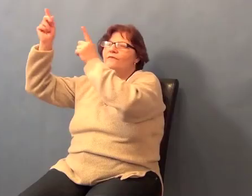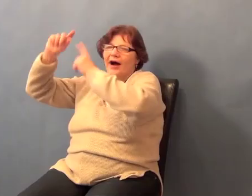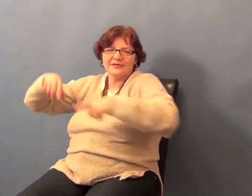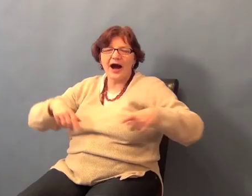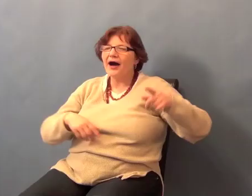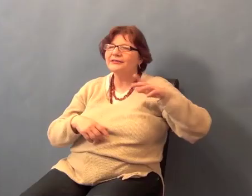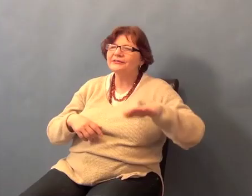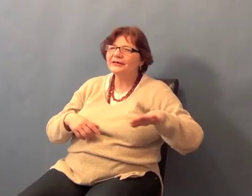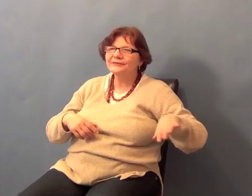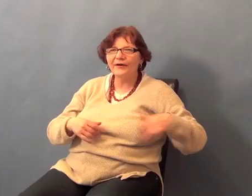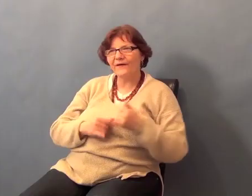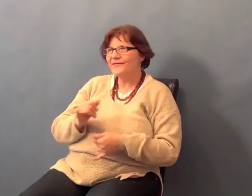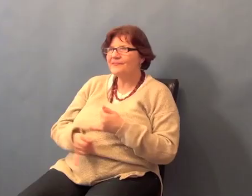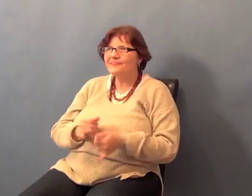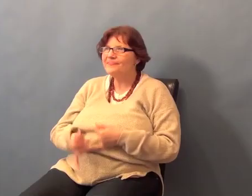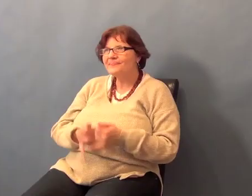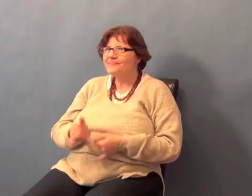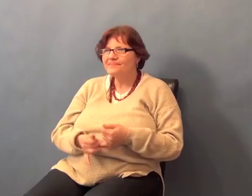A na dole pojawiło się dziecko na rowerze.